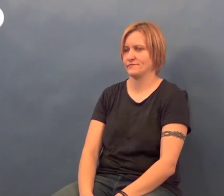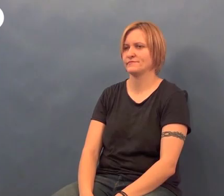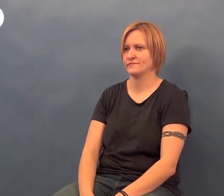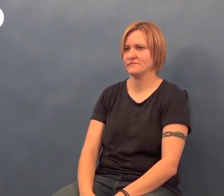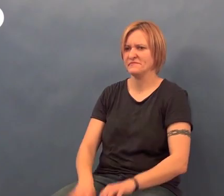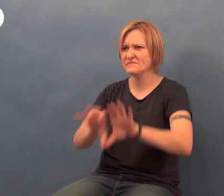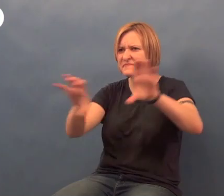Co jest za konarem?